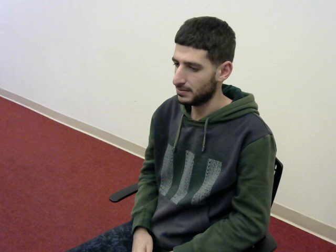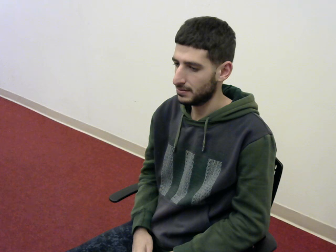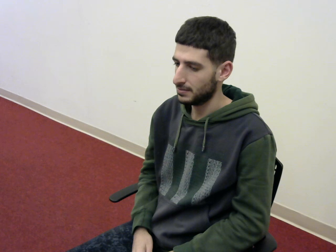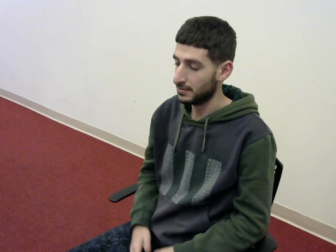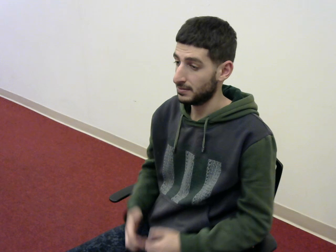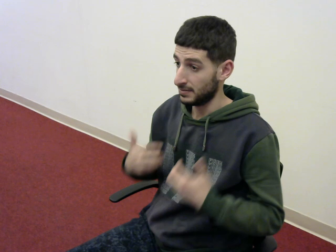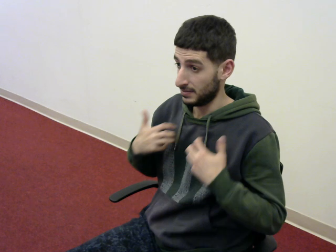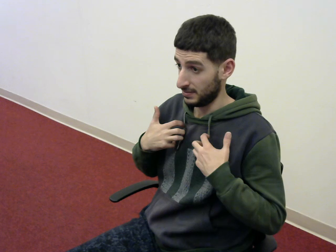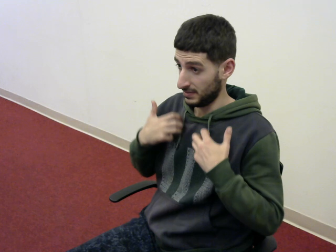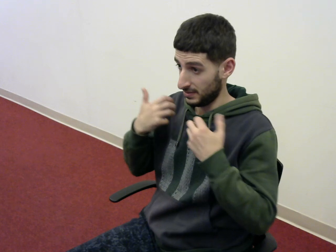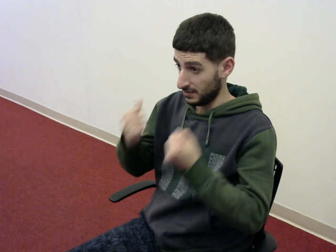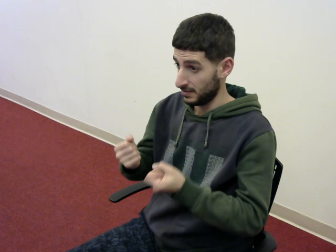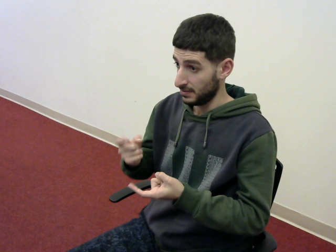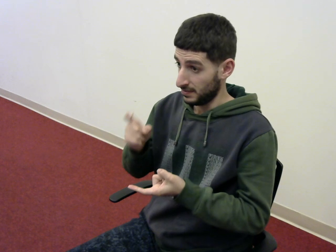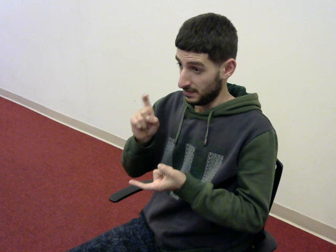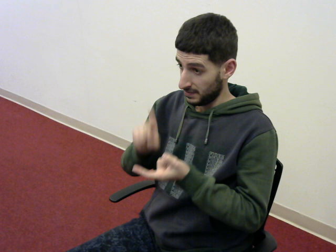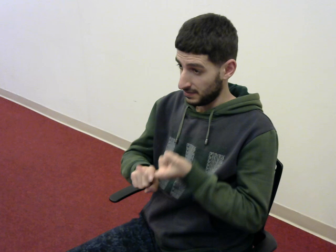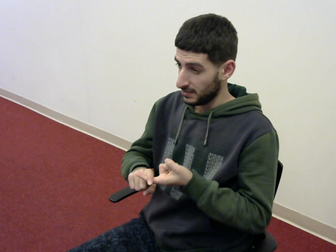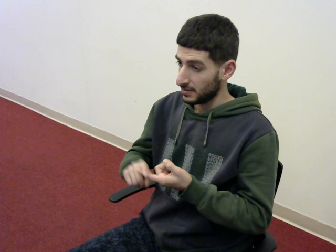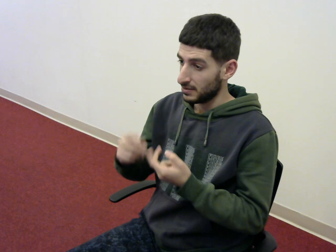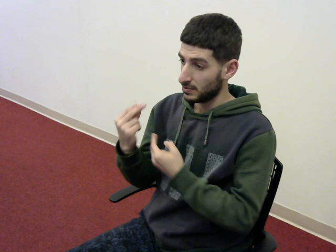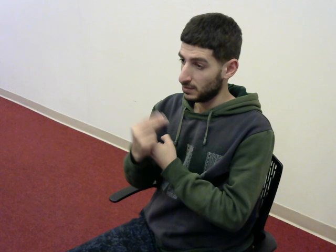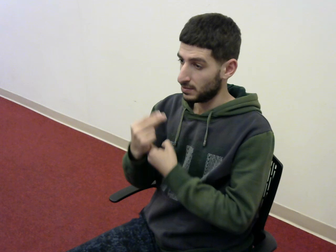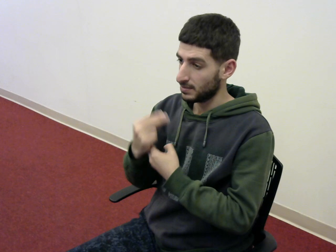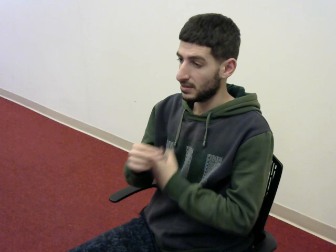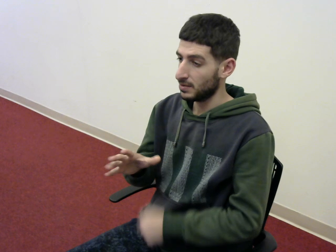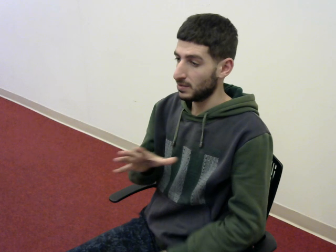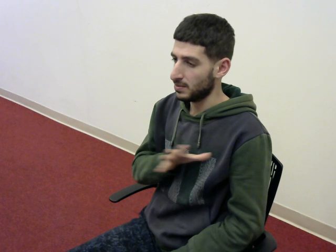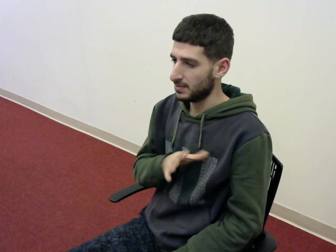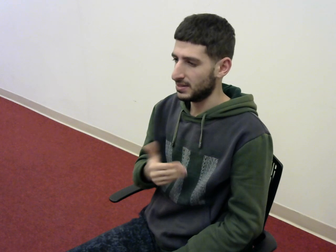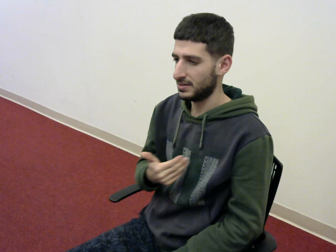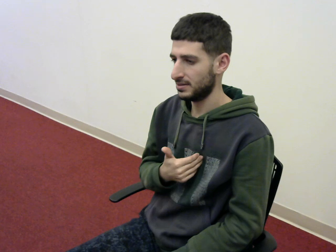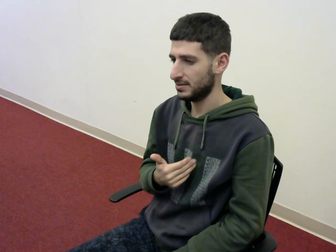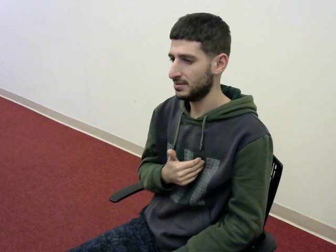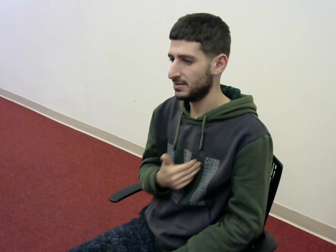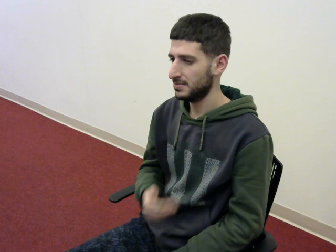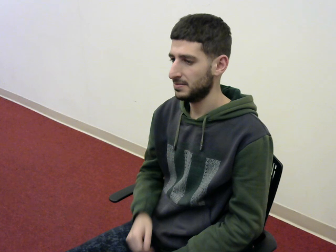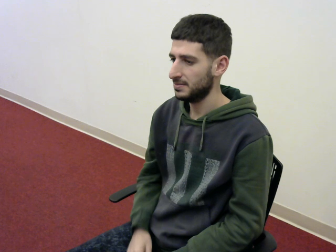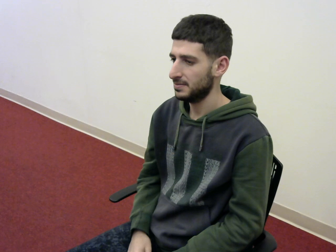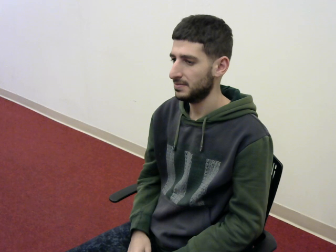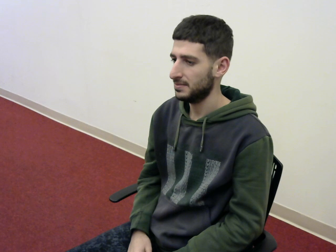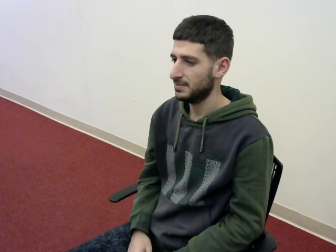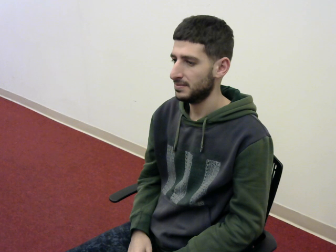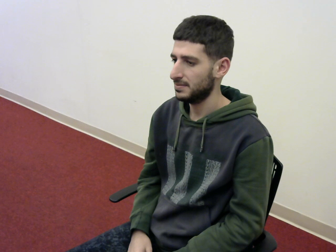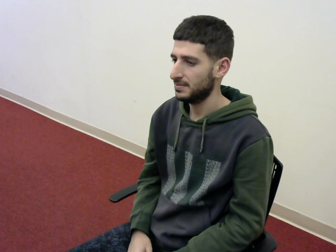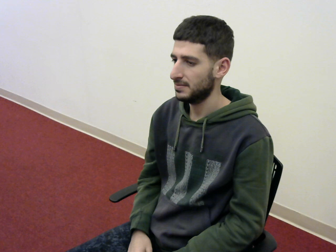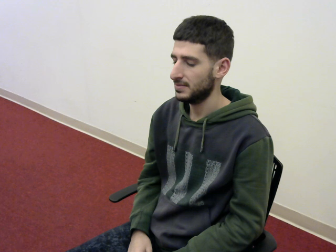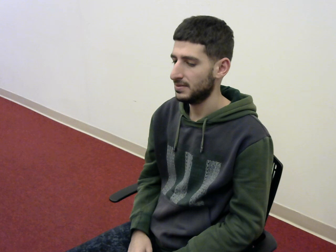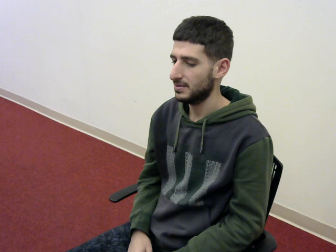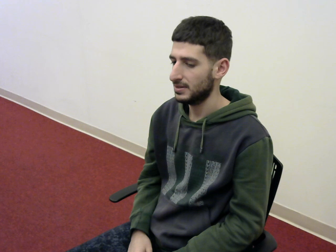Sağlamlığımla bağlı müalicə olmaq istəyirəm